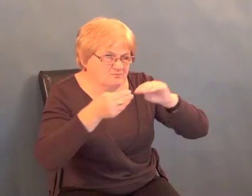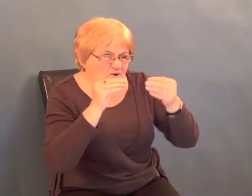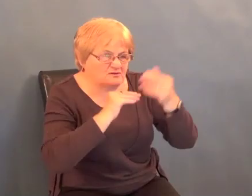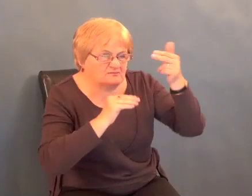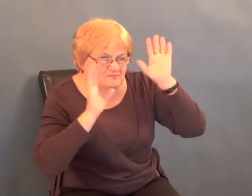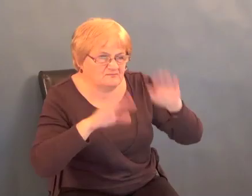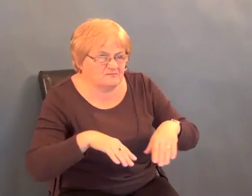Może być w niedzielę?